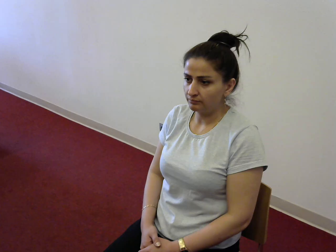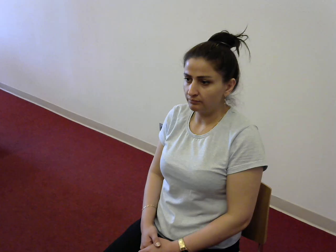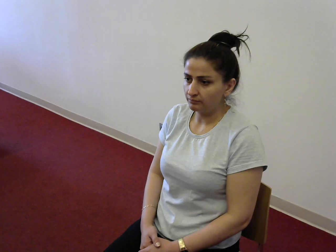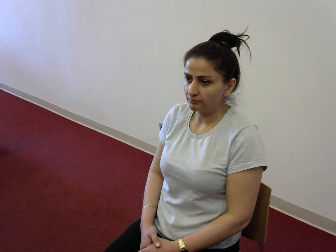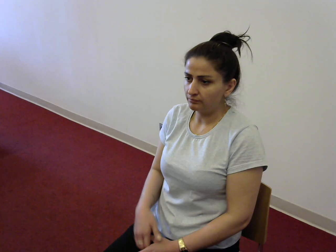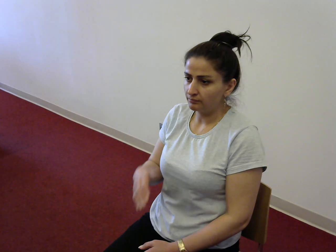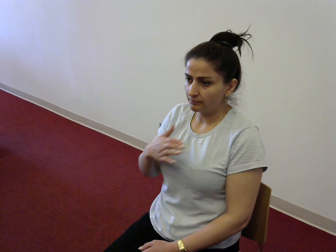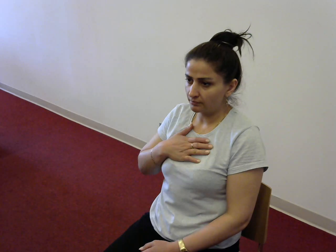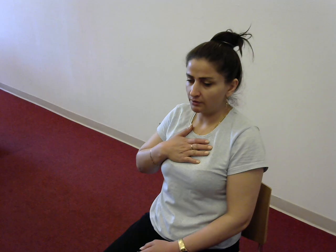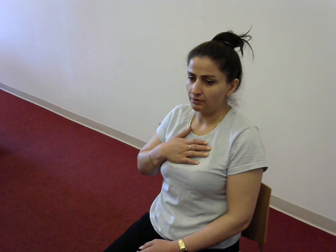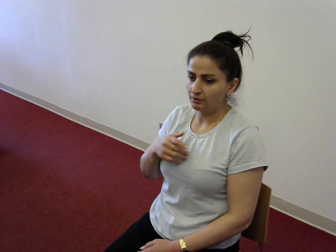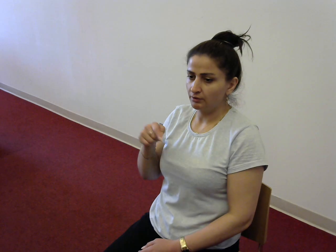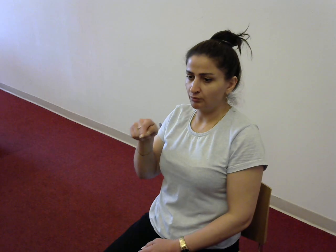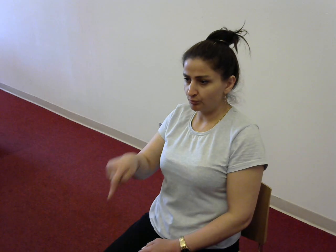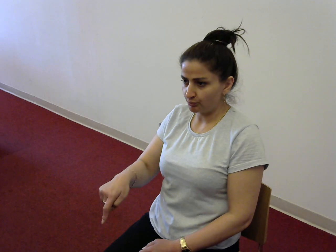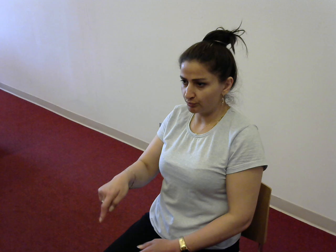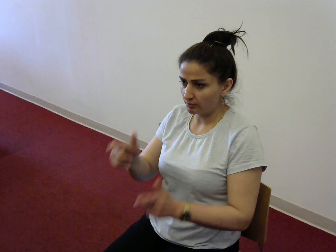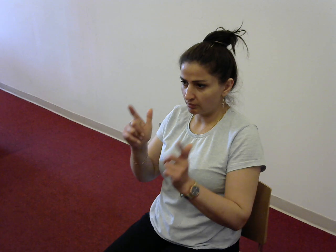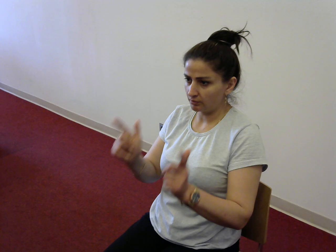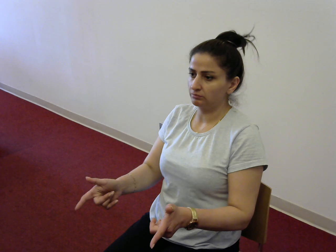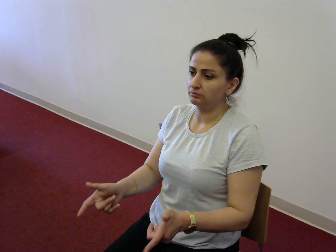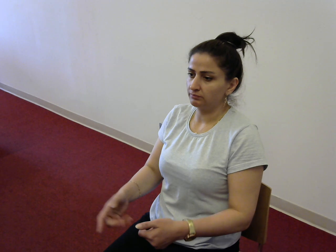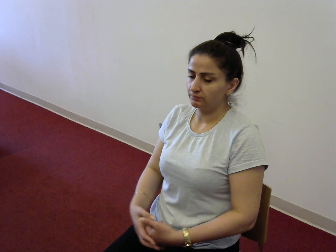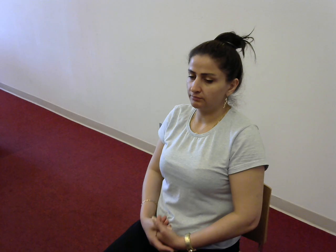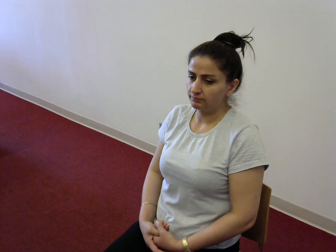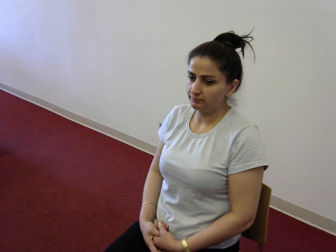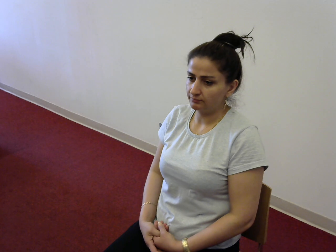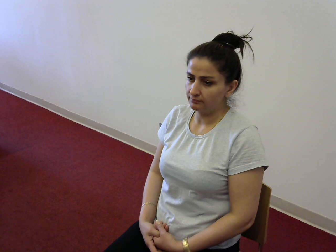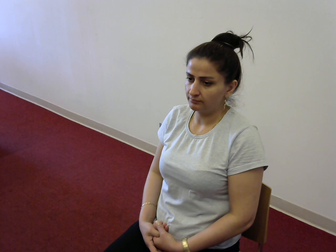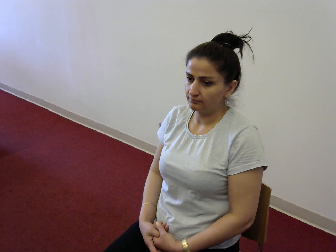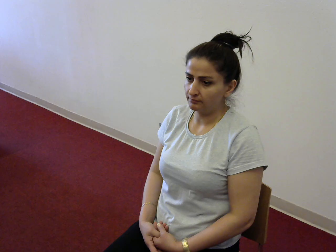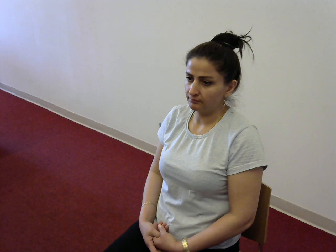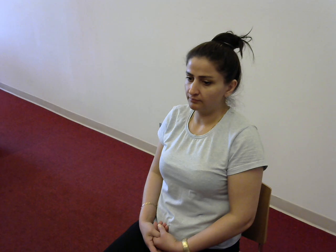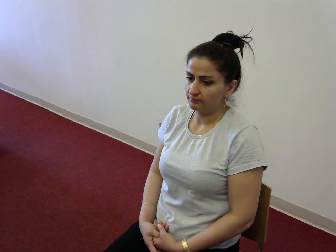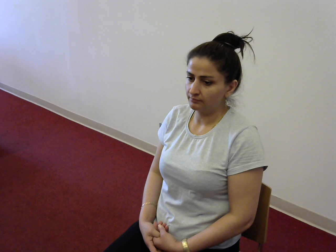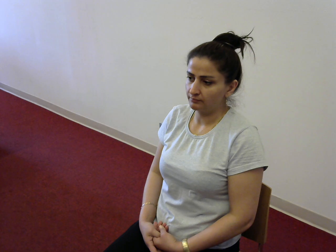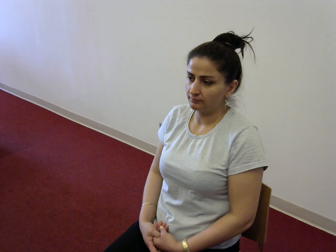Mən bununla razıyam